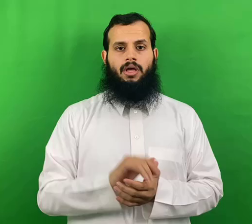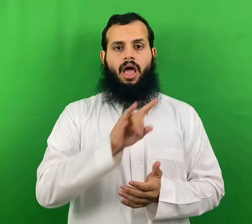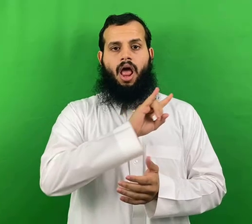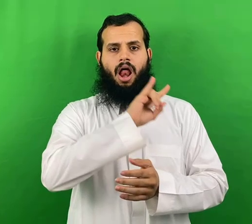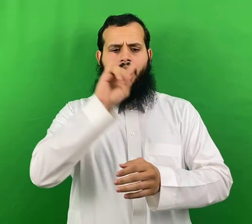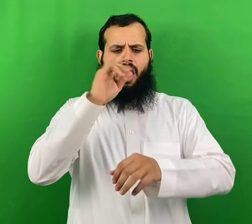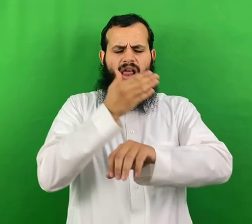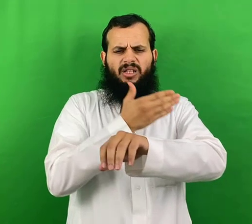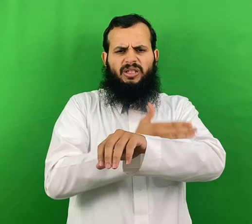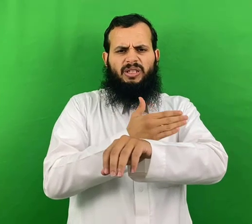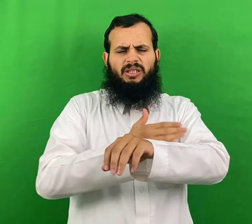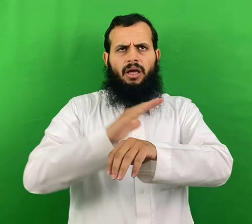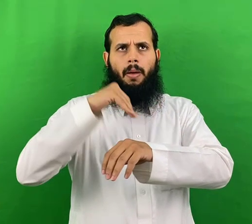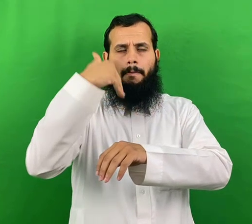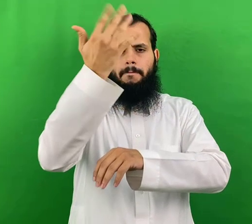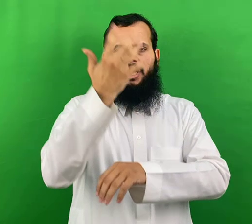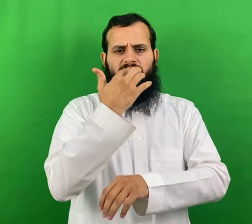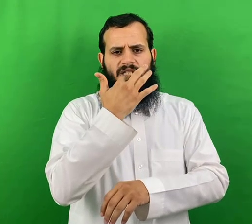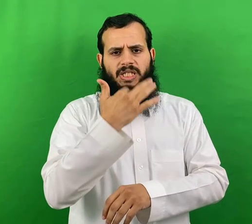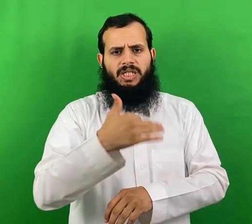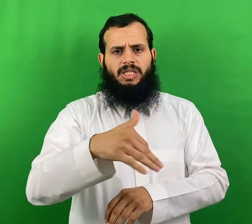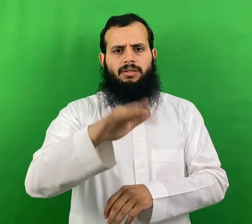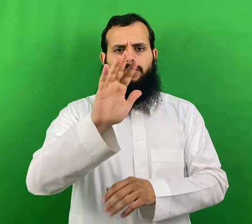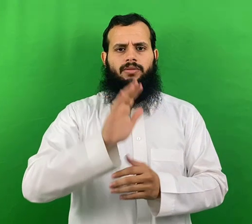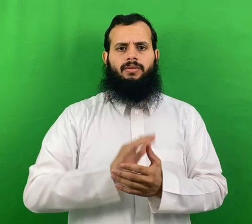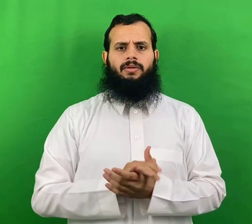لا يشقى بعدها ابدا